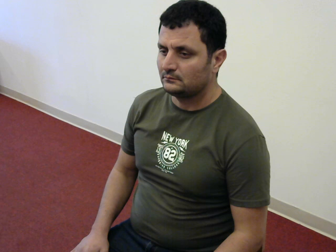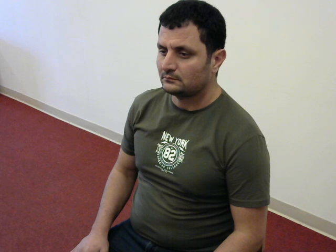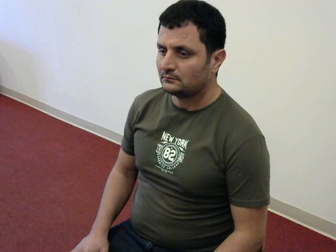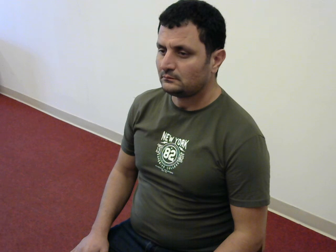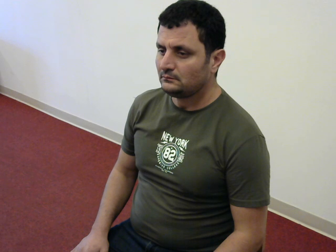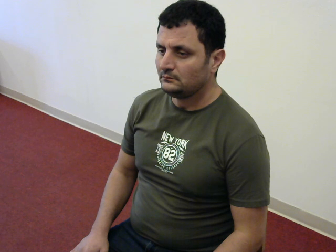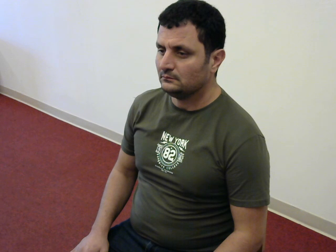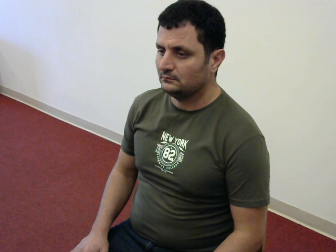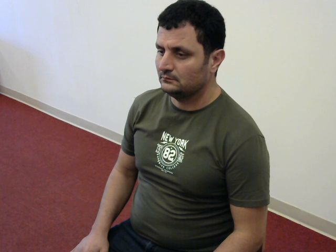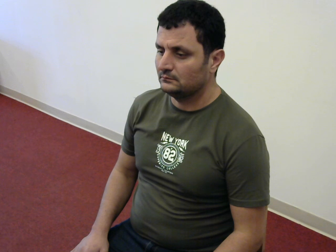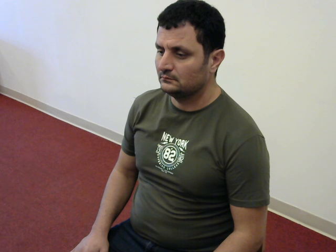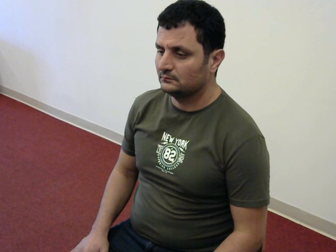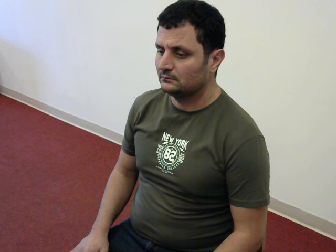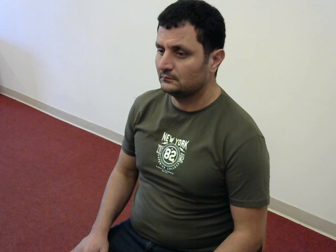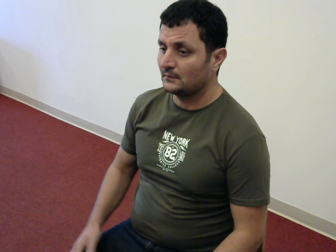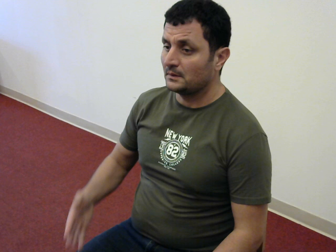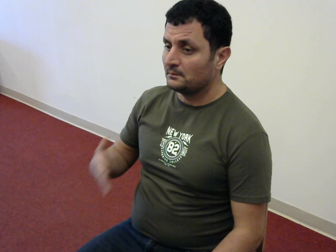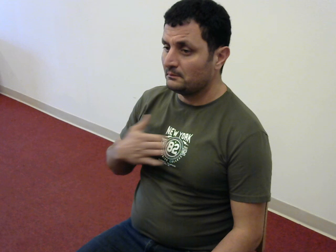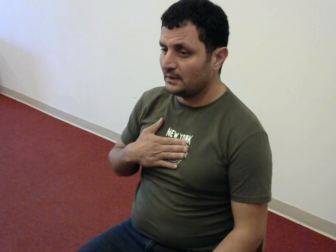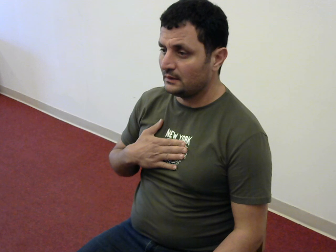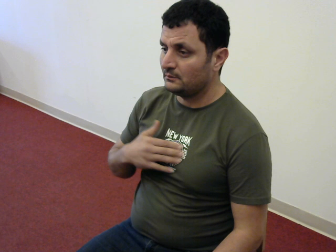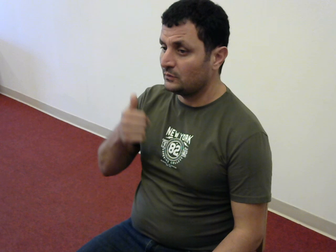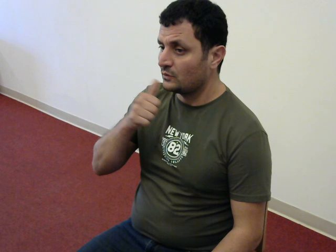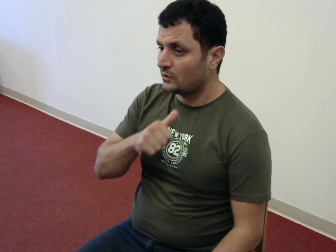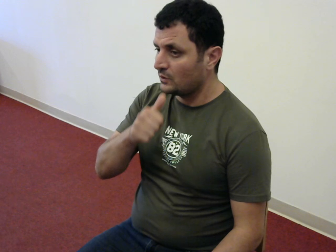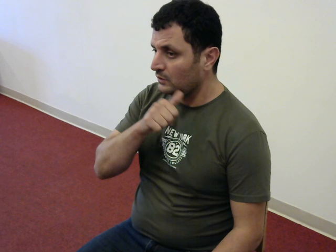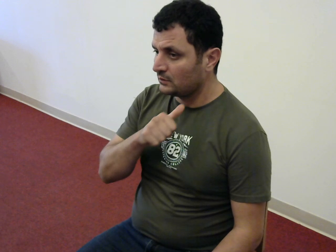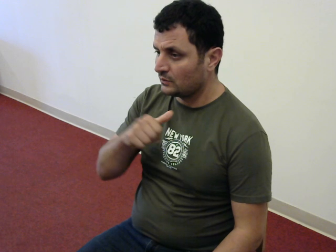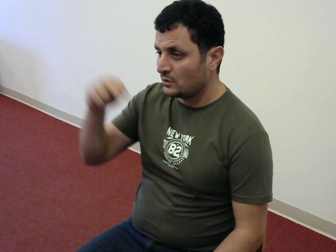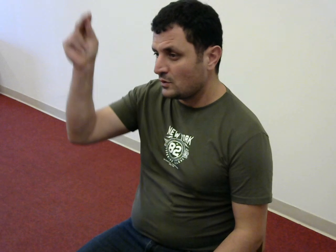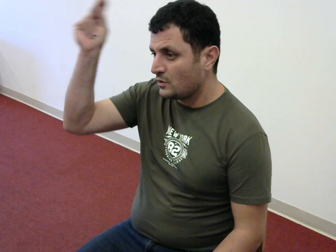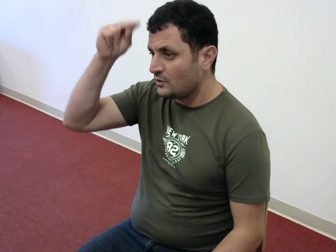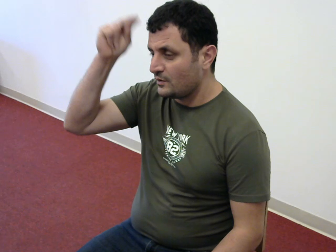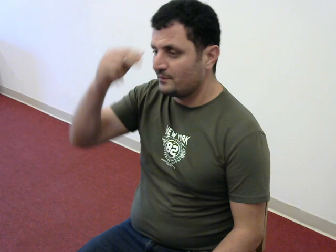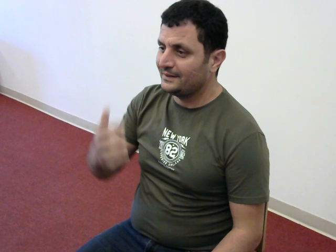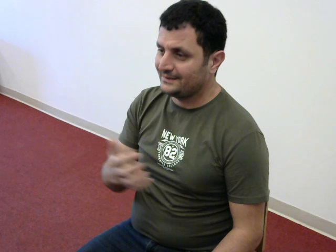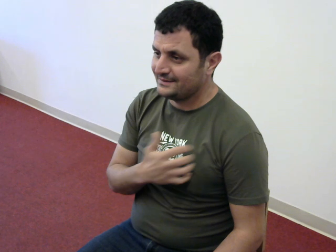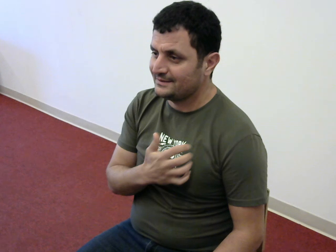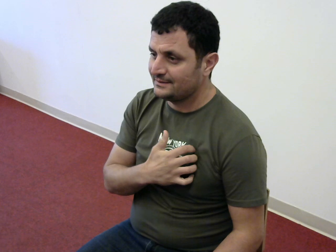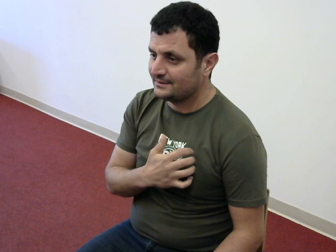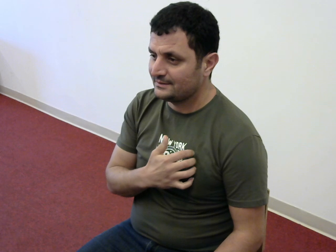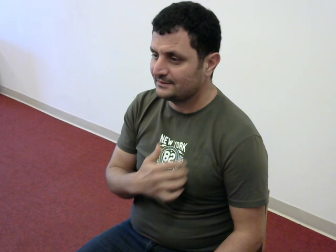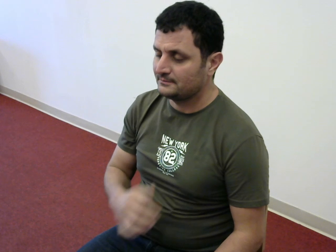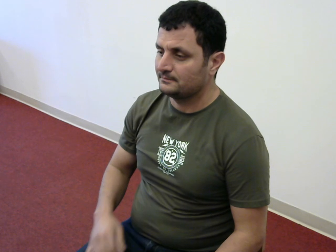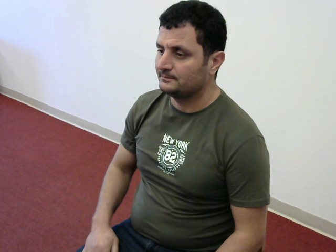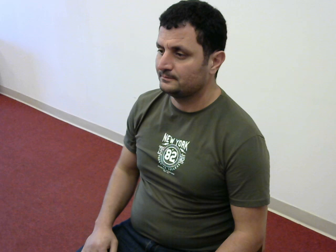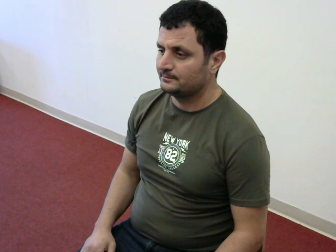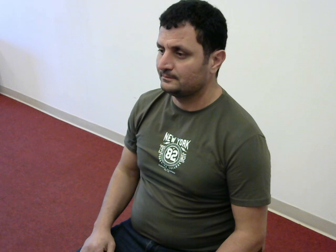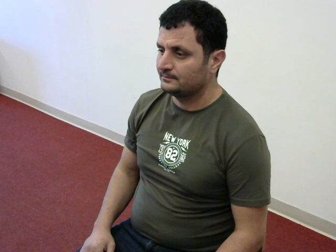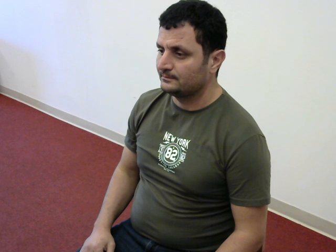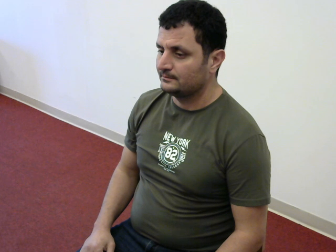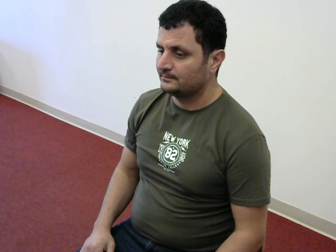Mən kodlaşdırma öyrənmək istəyirəm